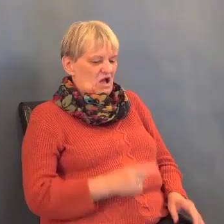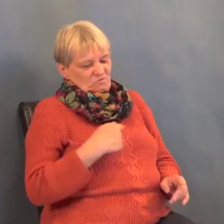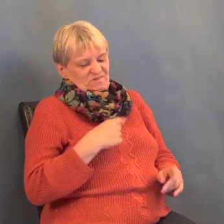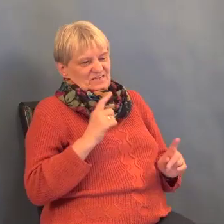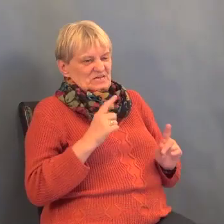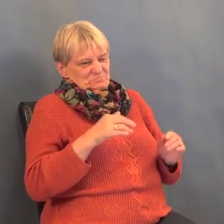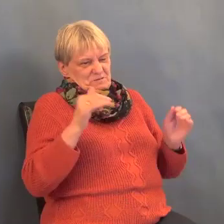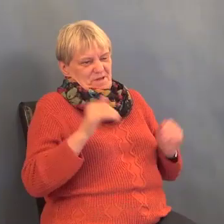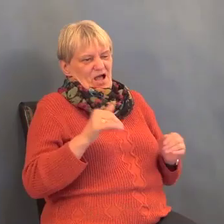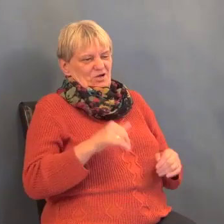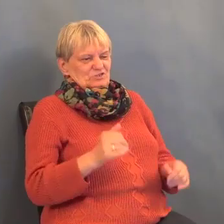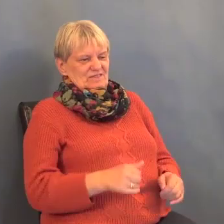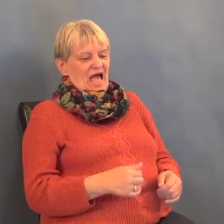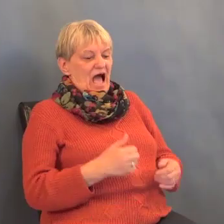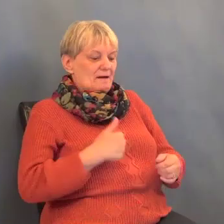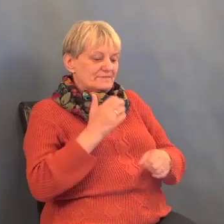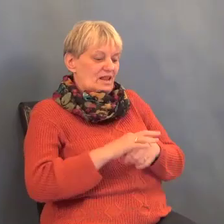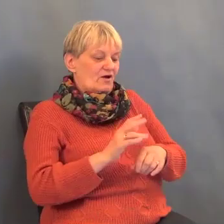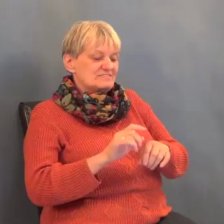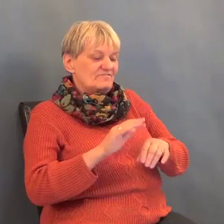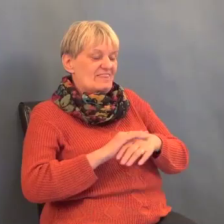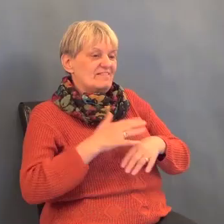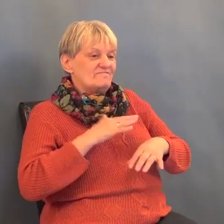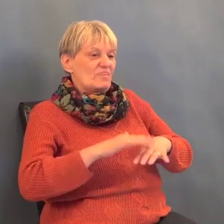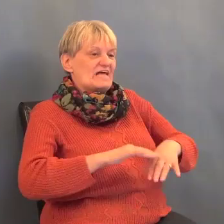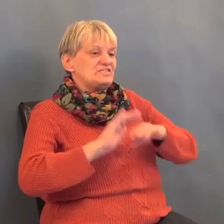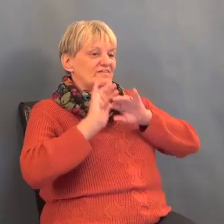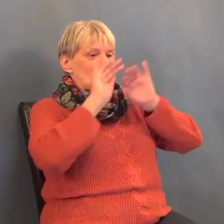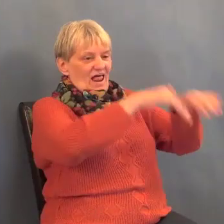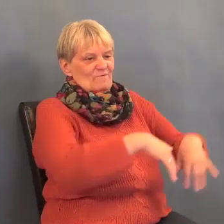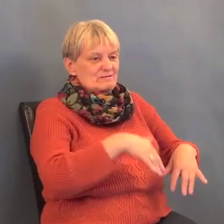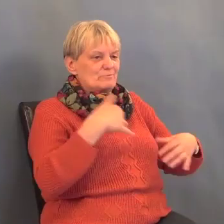Ja uważam, że można, aby tylko z wanny woda się nie wylała.